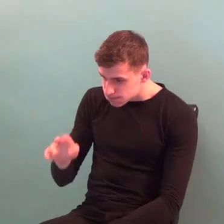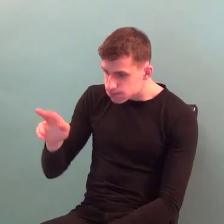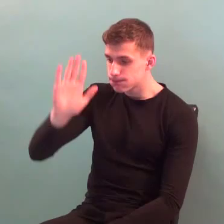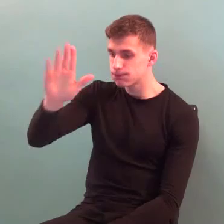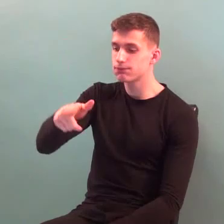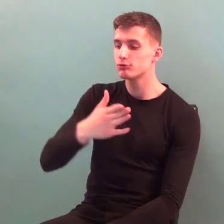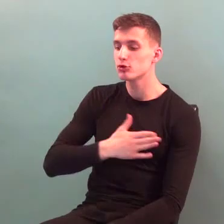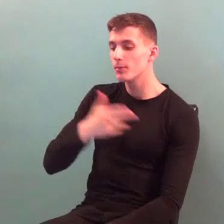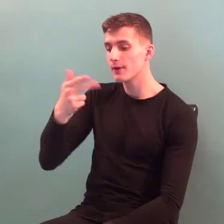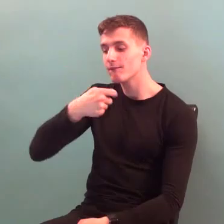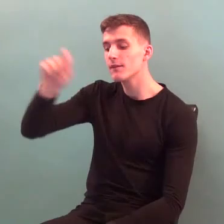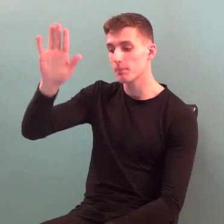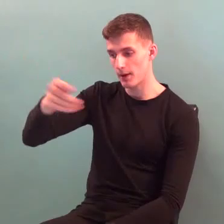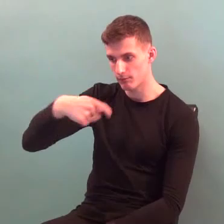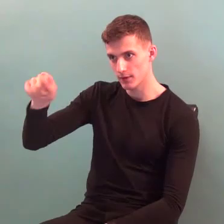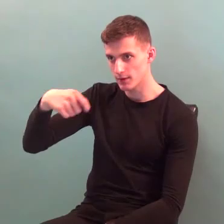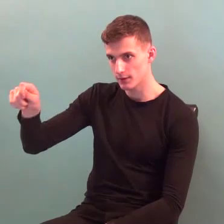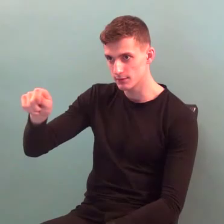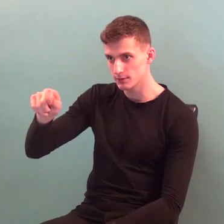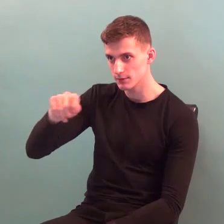Czy w sobotę i niedzielę masz wyjazdy?